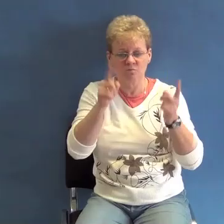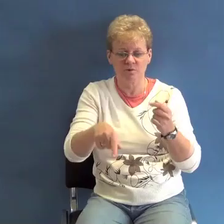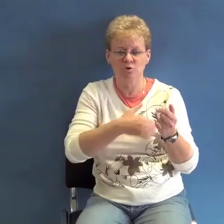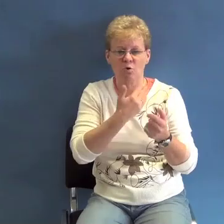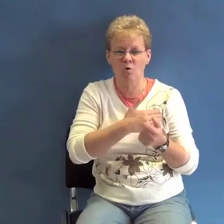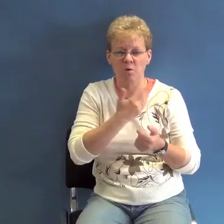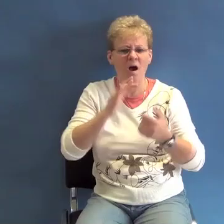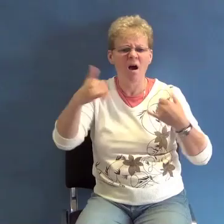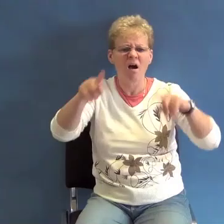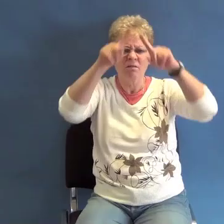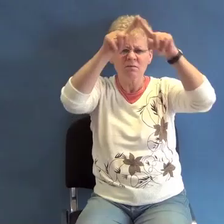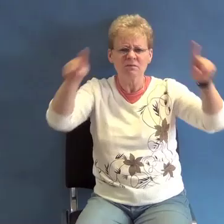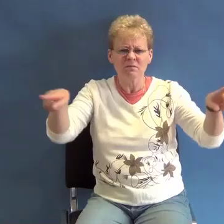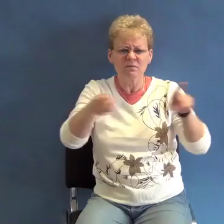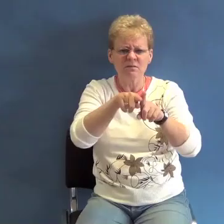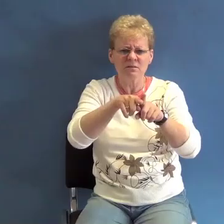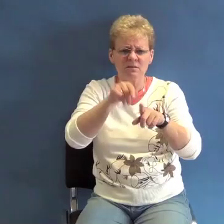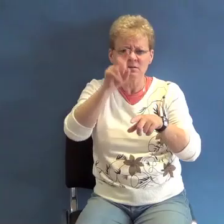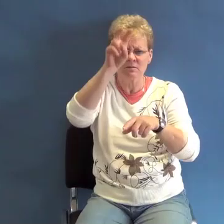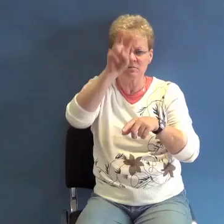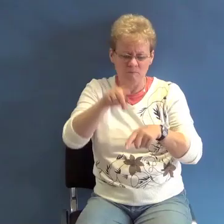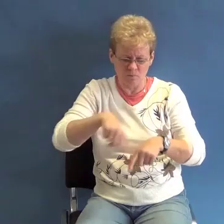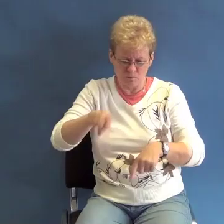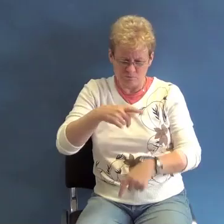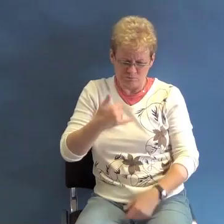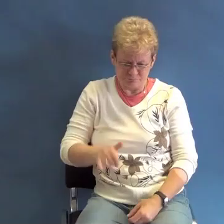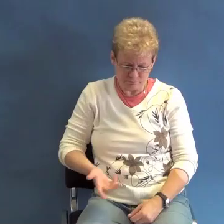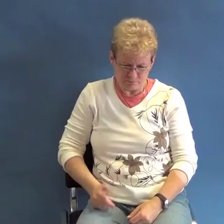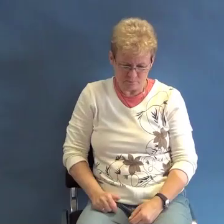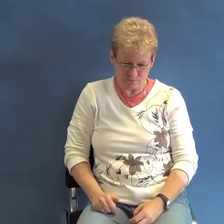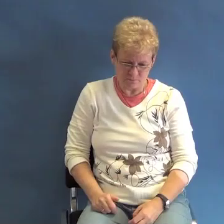Przy szkole... Ale to powinien być inny kształt, powinien być trójkąt z dwiema pionowymi kreskami a tu jest okrągły znak.